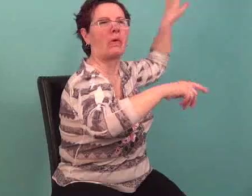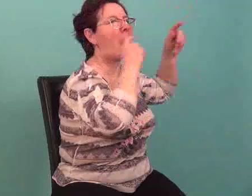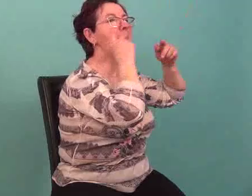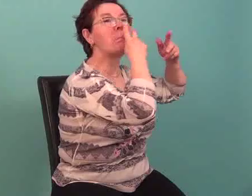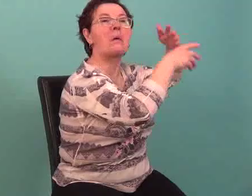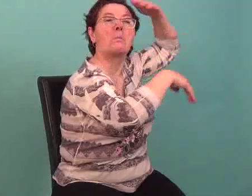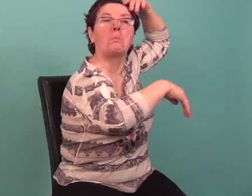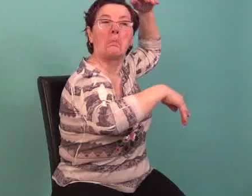A wtedy kapelusz spadł mu z głowy.